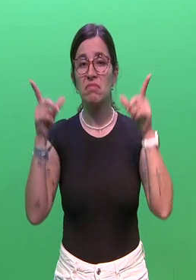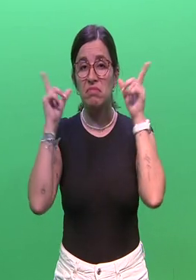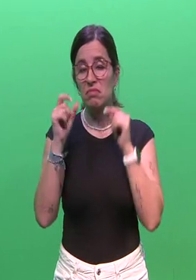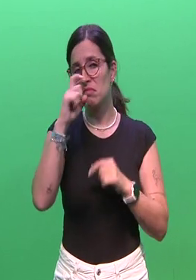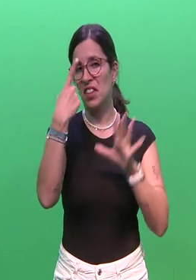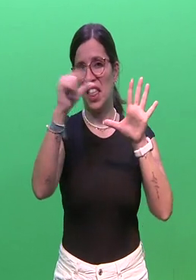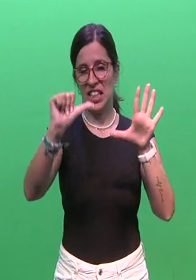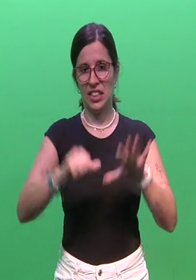Vaig perdre audició quan tenia setze anys.